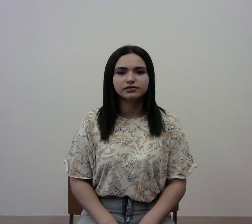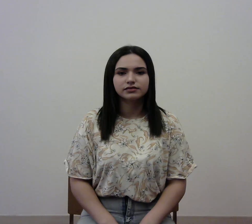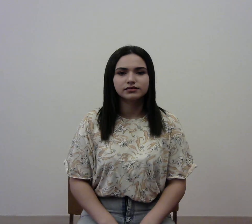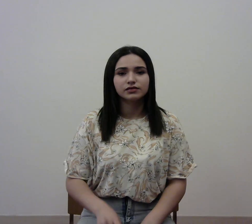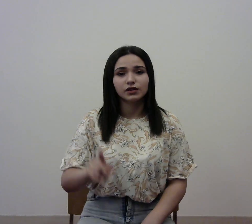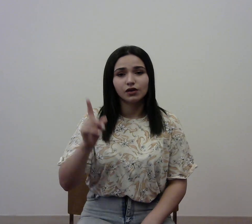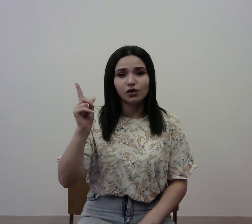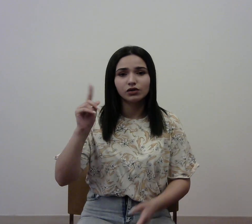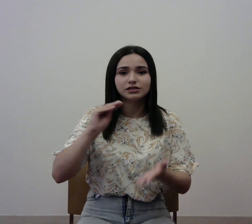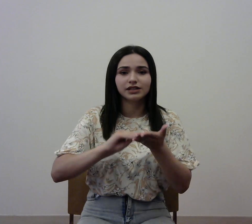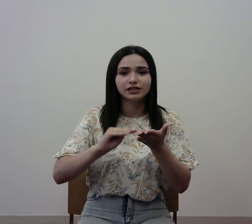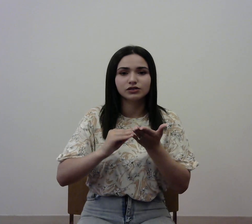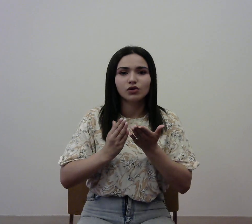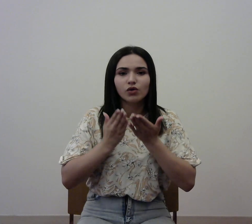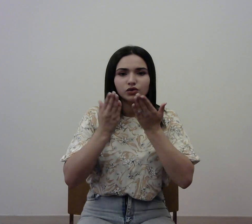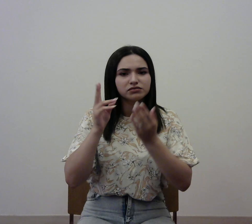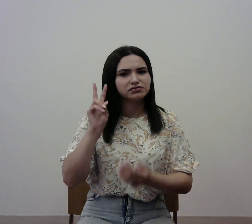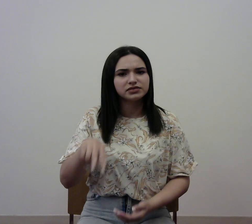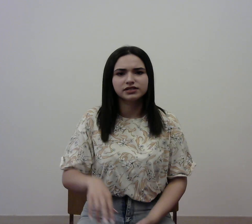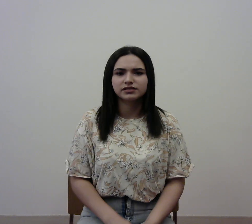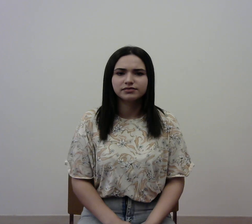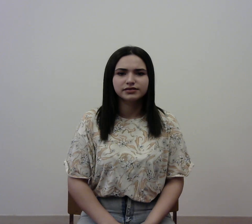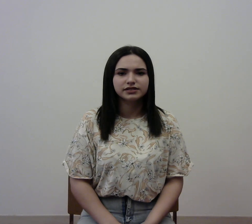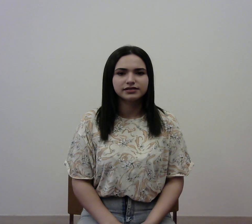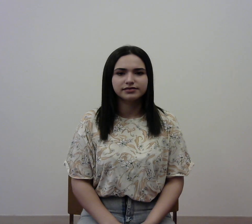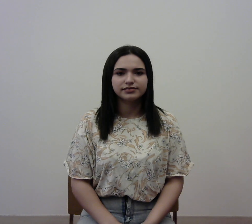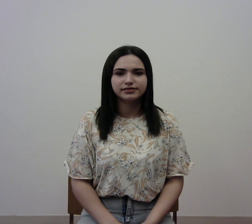O yazıb-oxuya bilmir